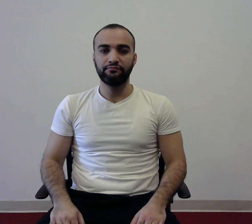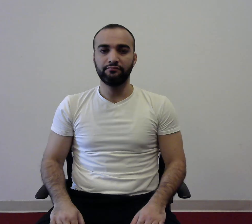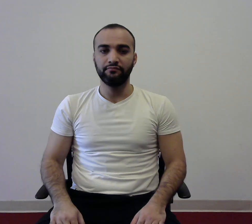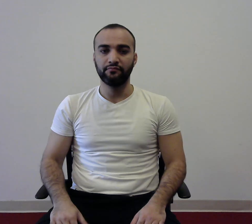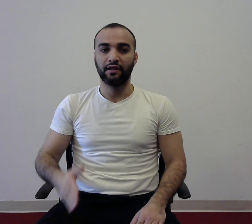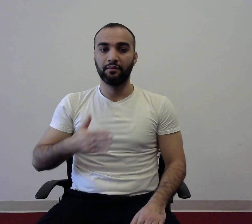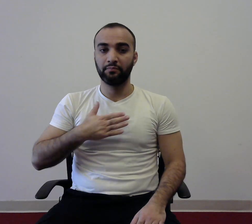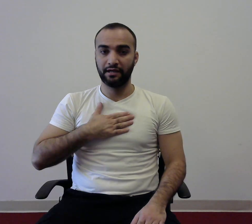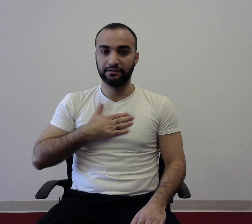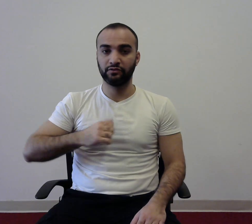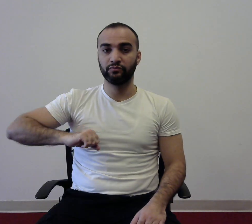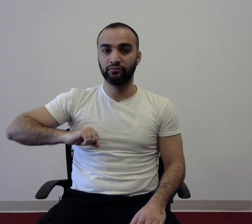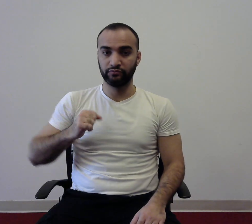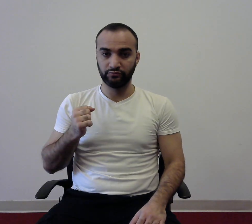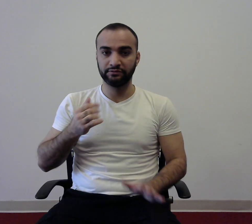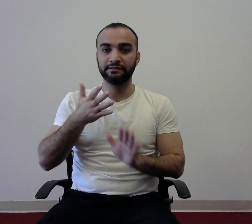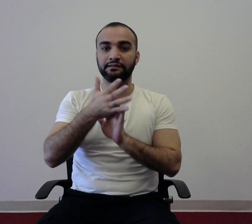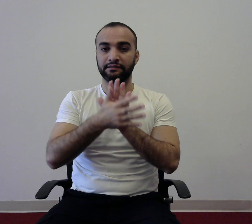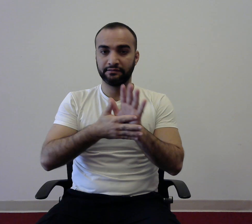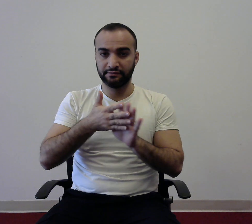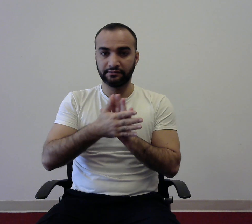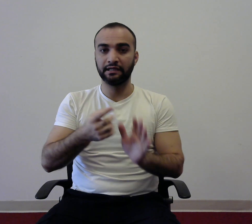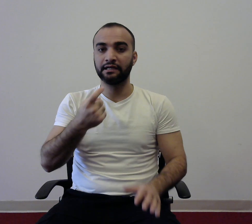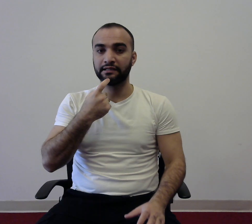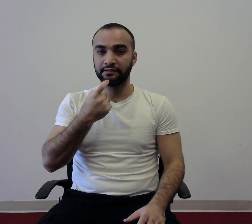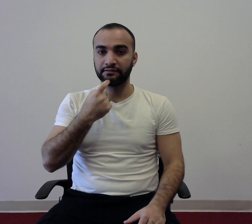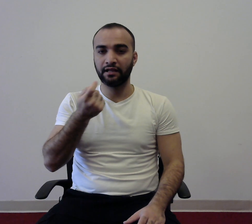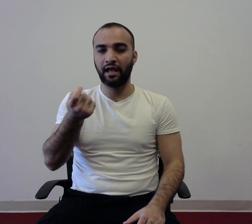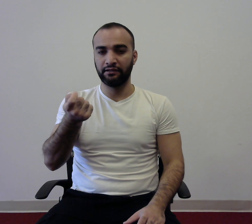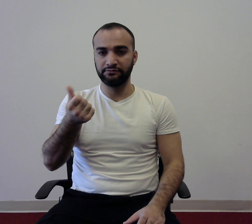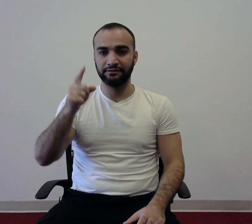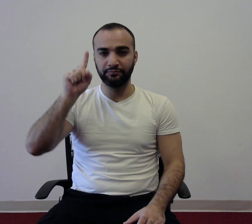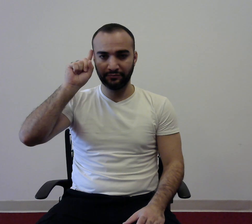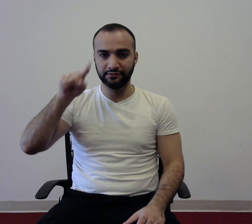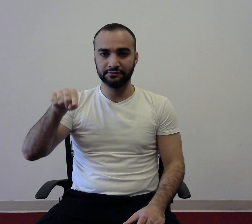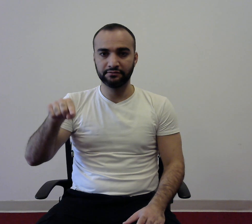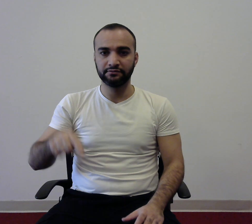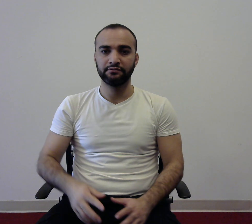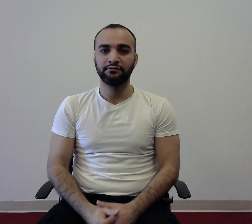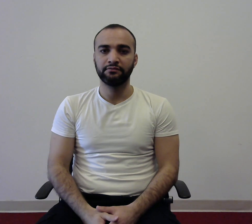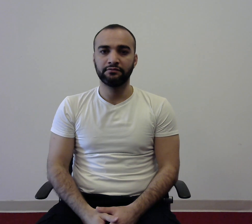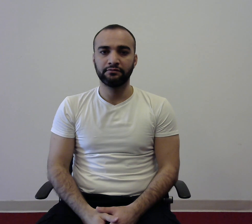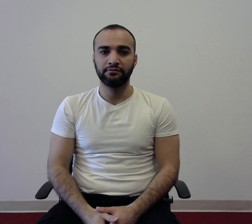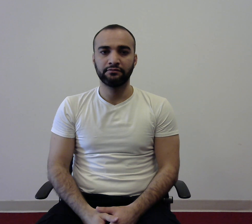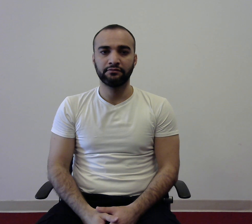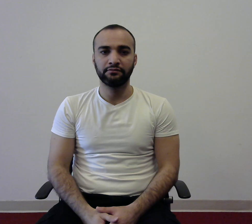Mənim dostum jest dilini azca bilir